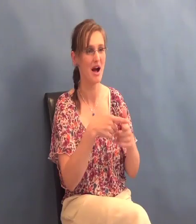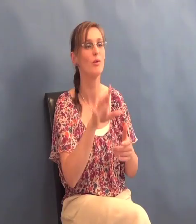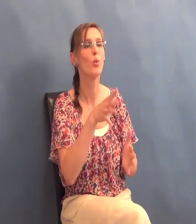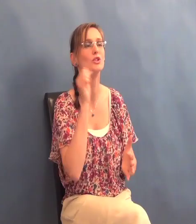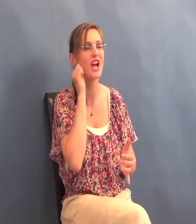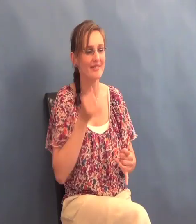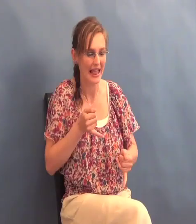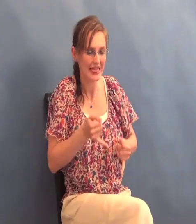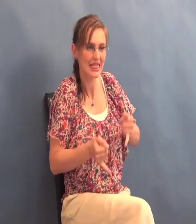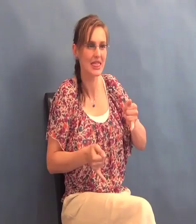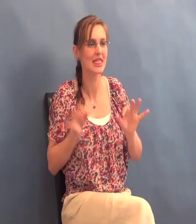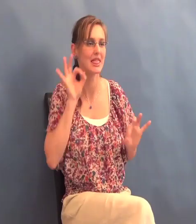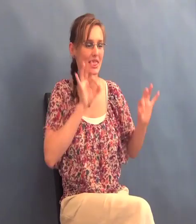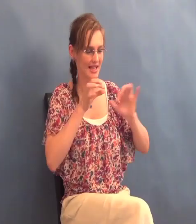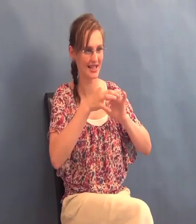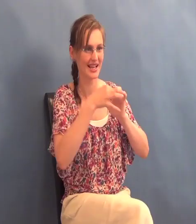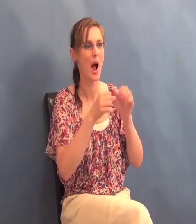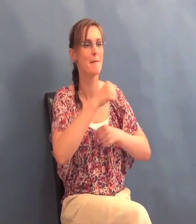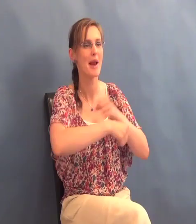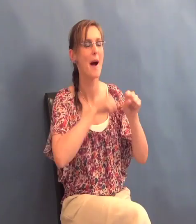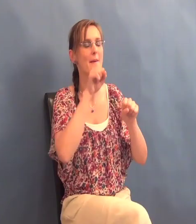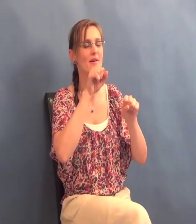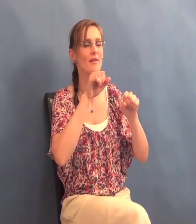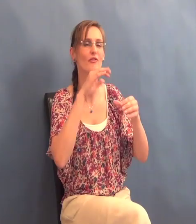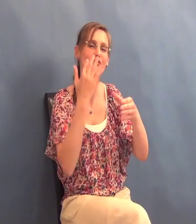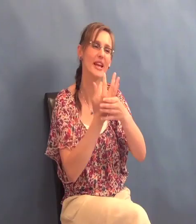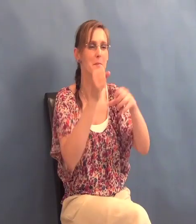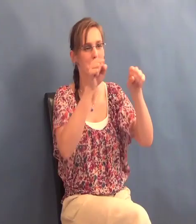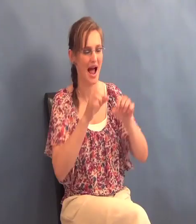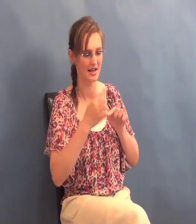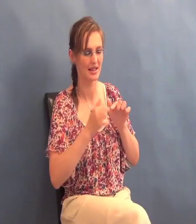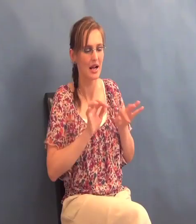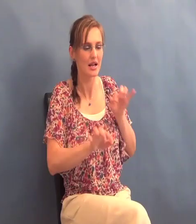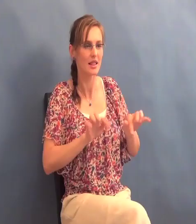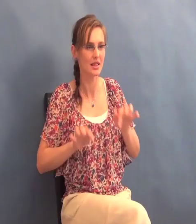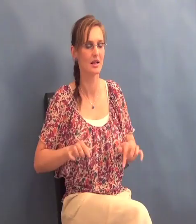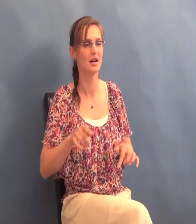To dla kobiet, które chodzą w szpilkach i są bardzo eleganckie, mają umalowane paznokcie, pracują w firmie lub banku, paznokciami stukają w klawisze.